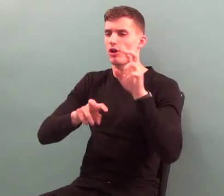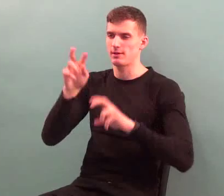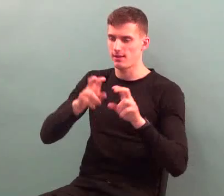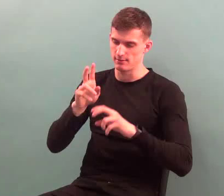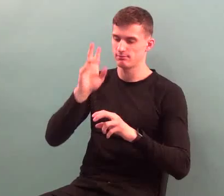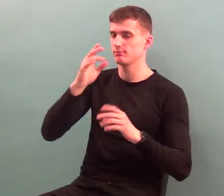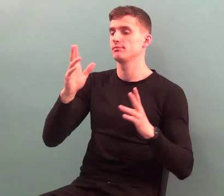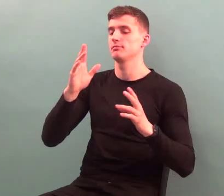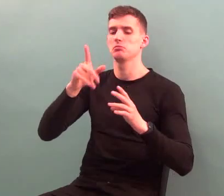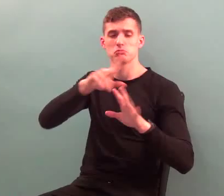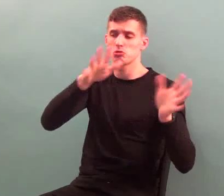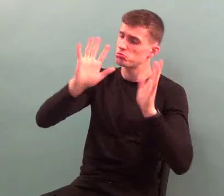Wszyscy zgadzają się, żeby poszedł.